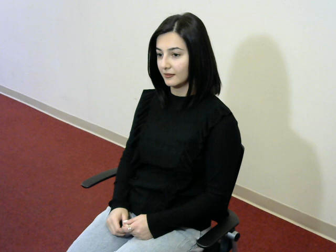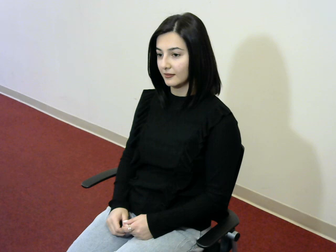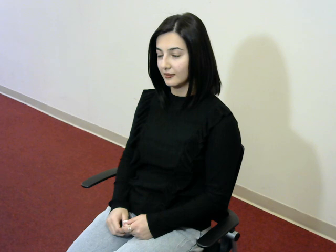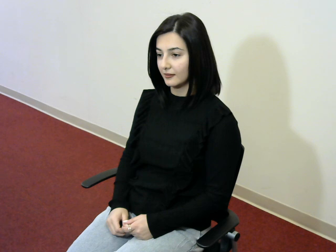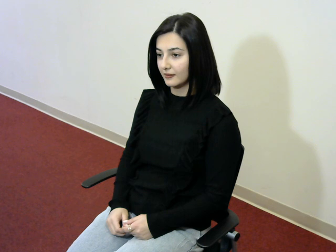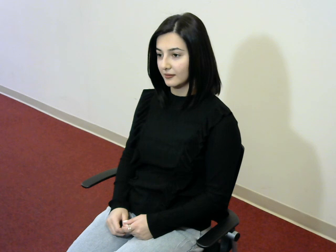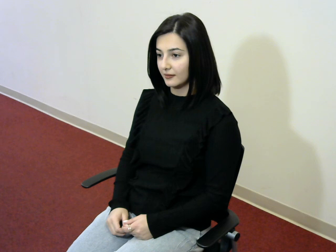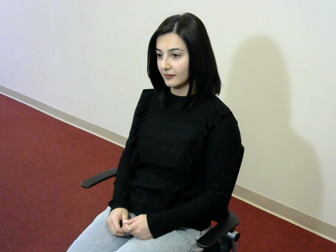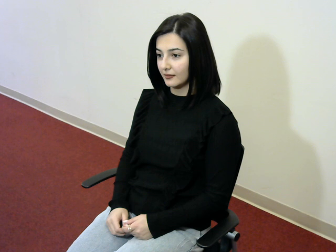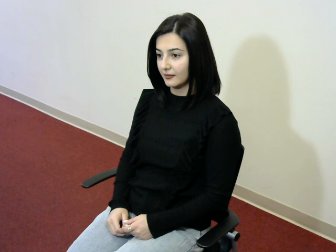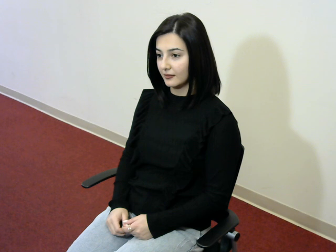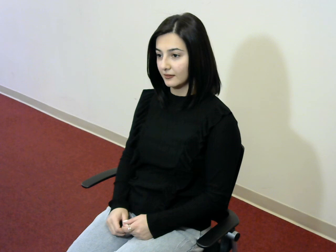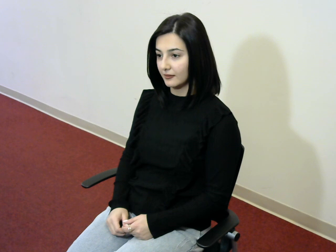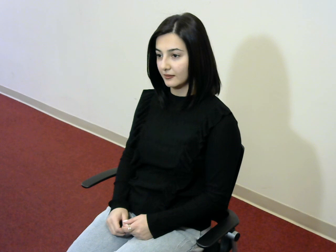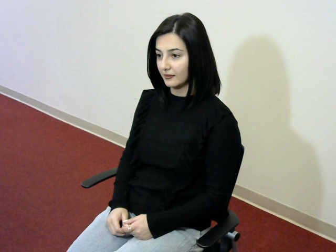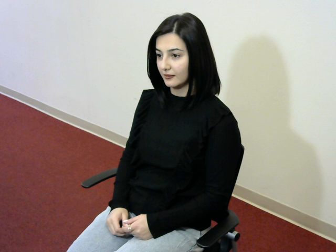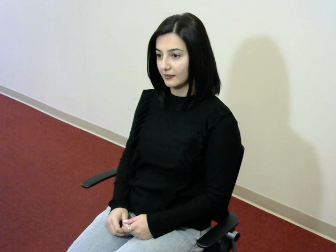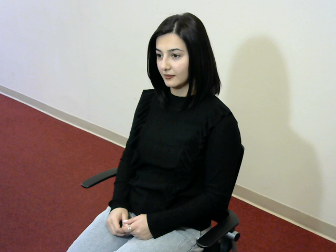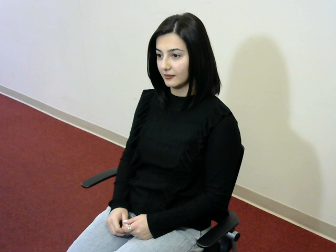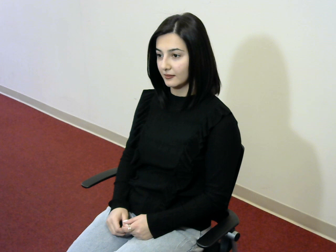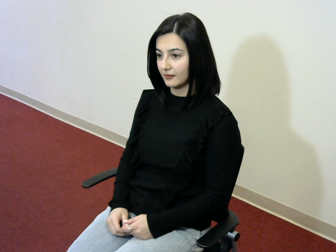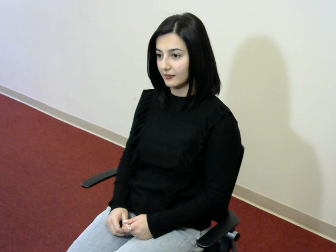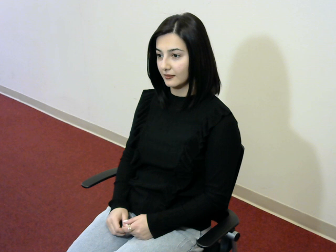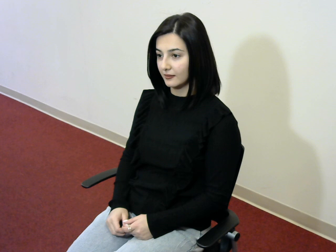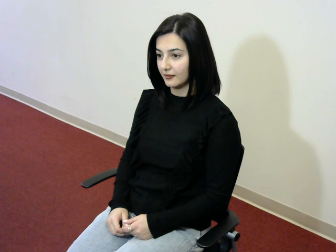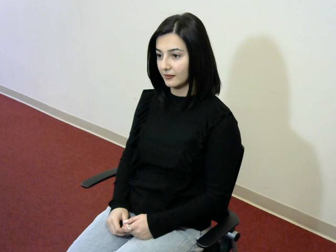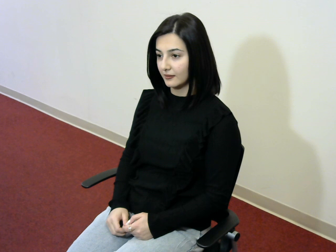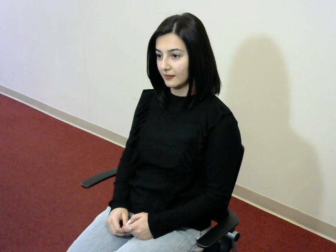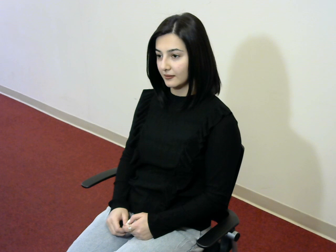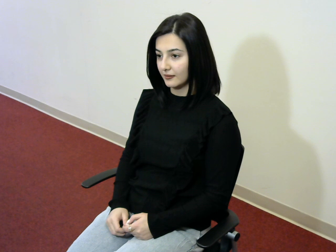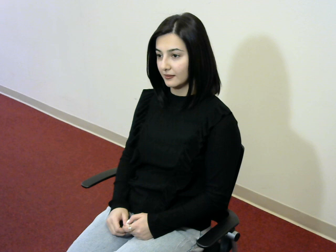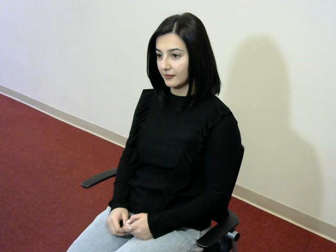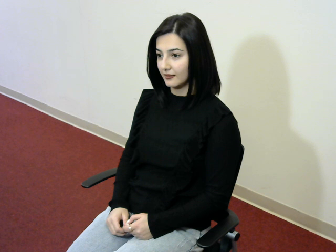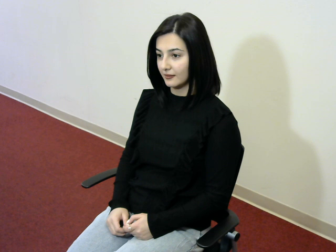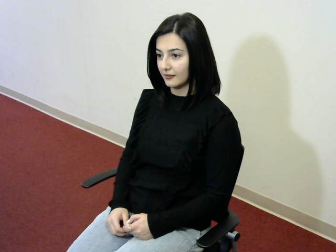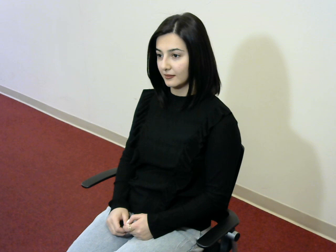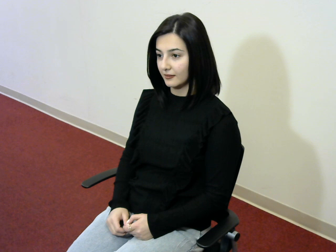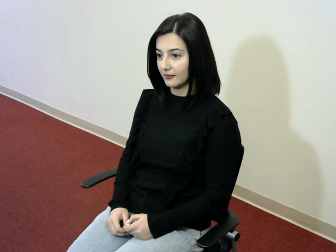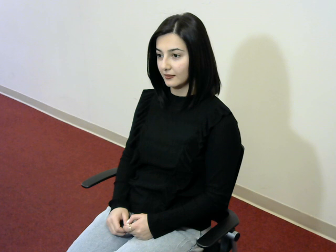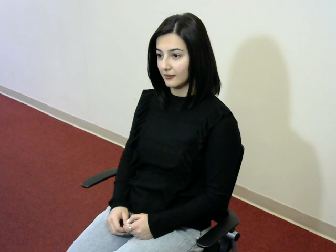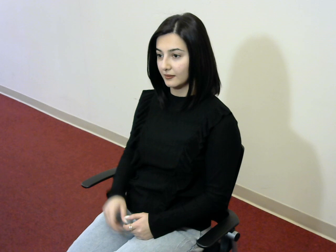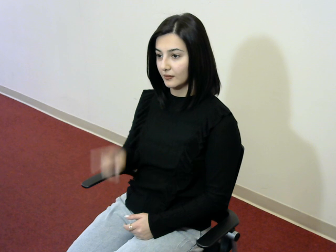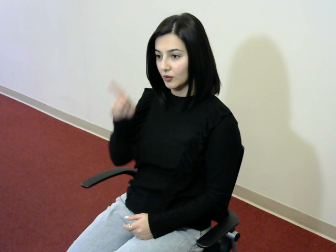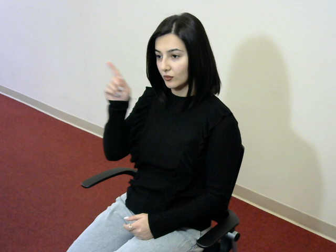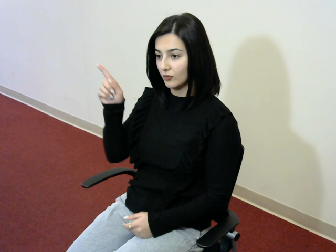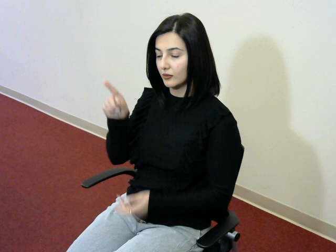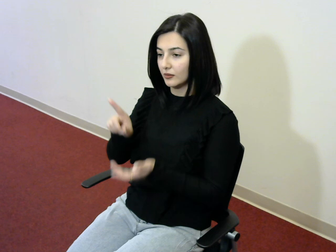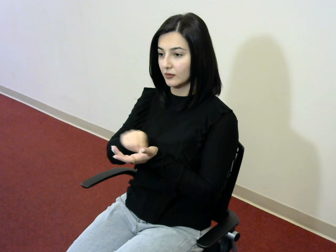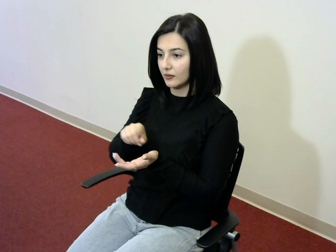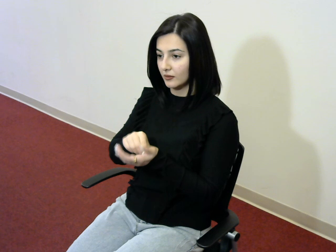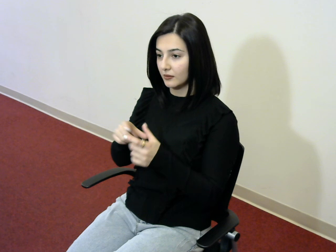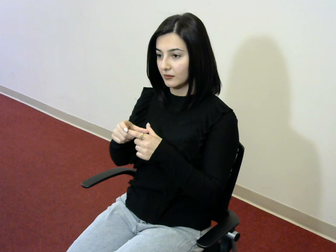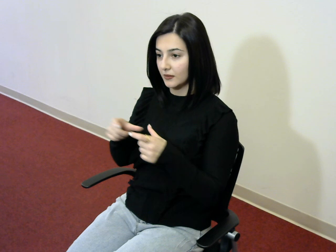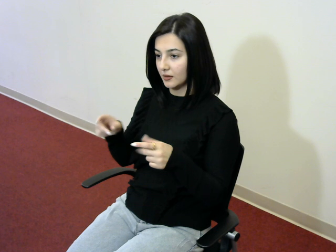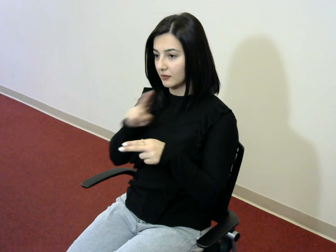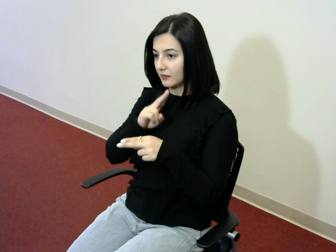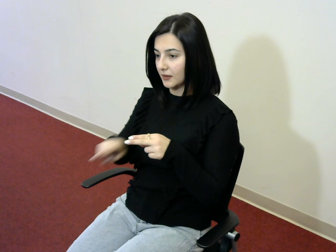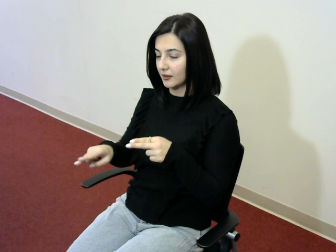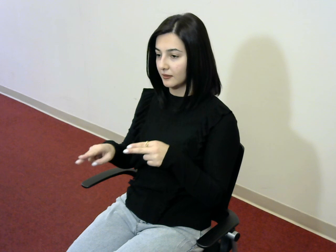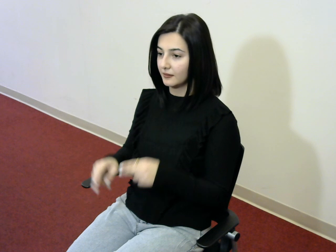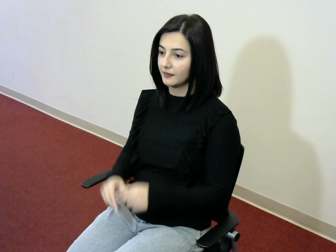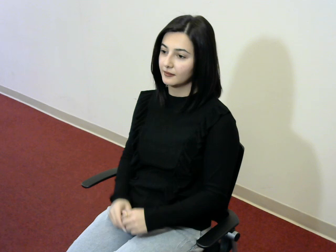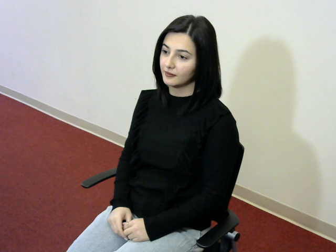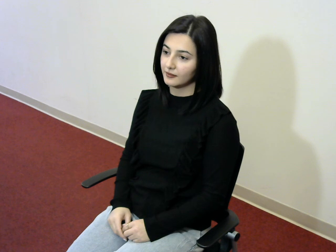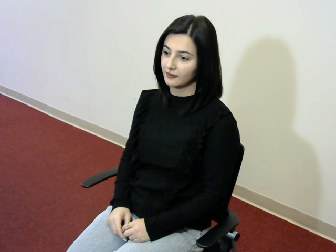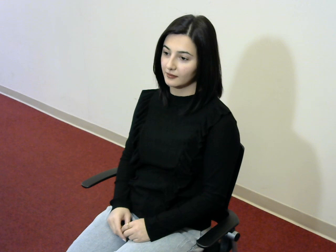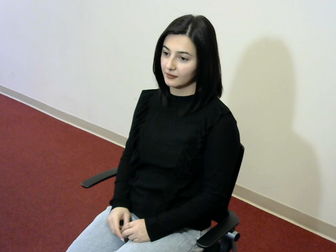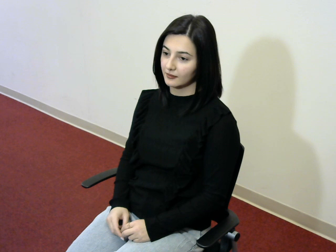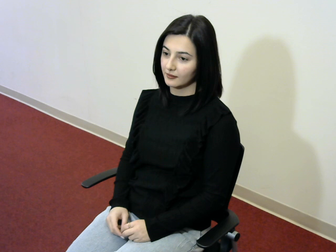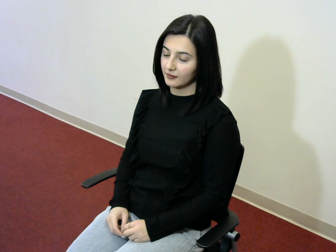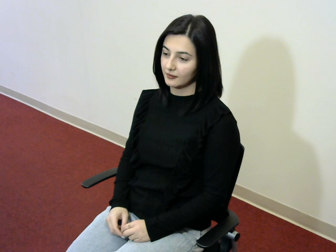O pensiya kartını itirib